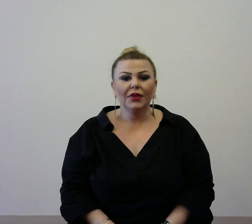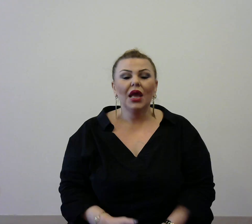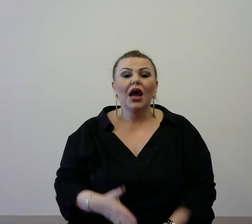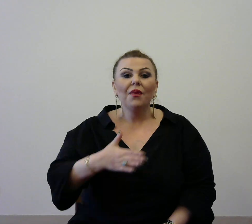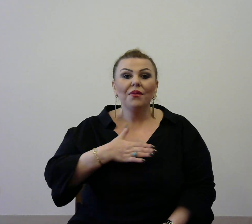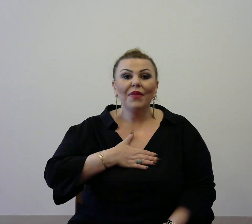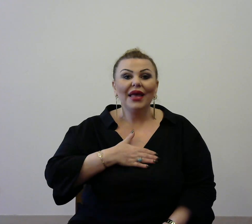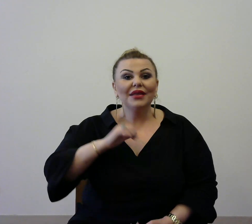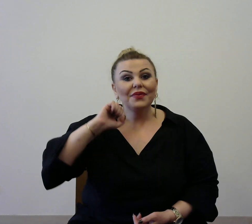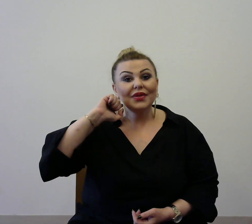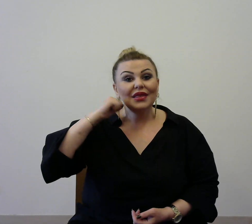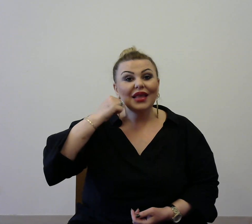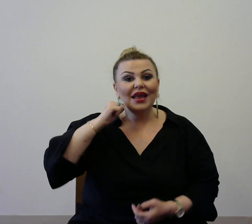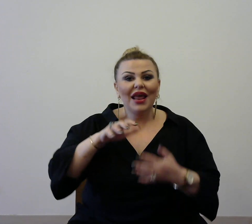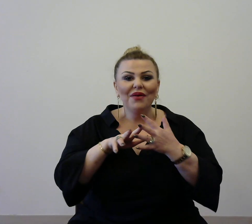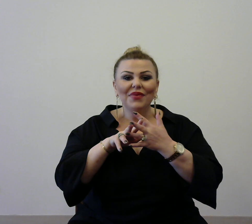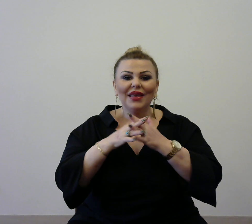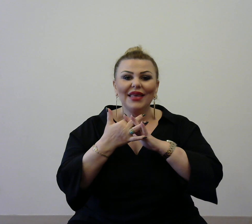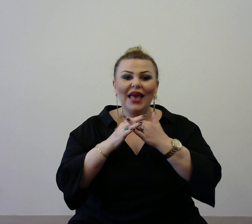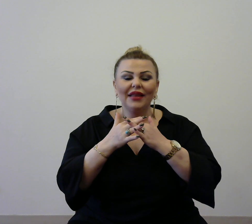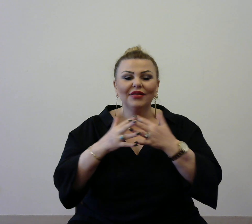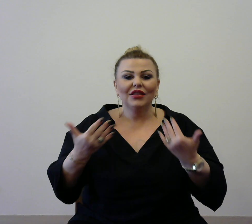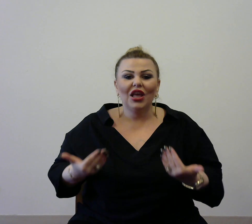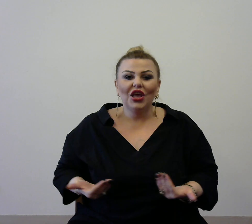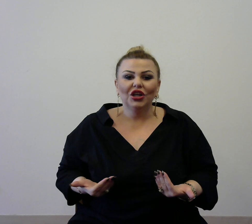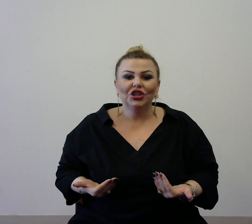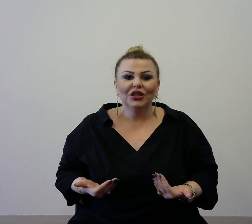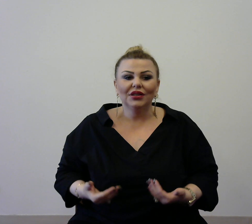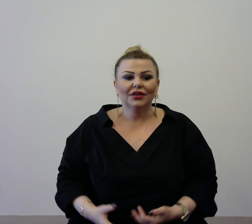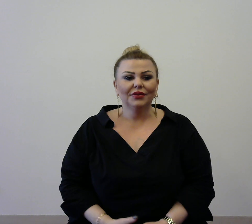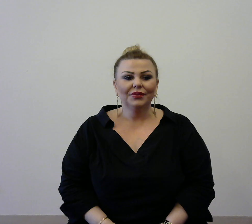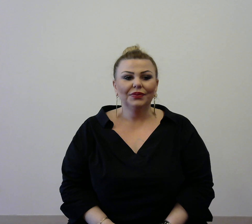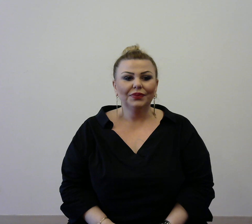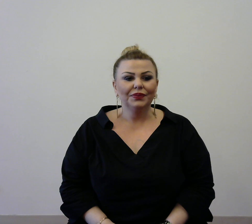Mənim nənəm kənddə yaşayır